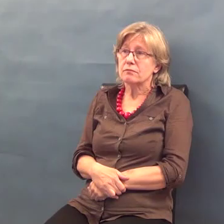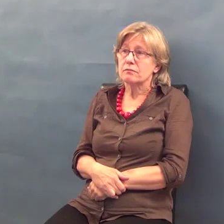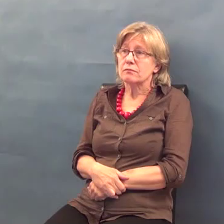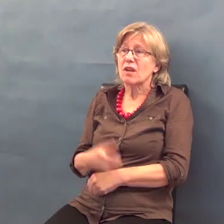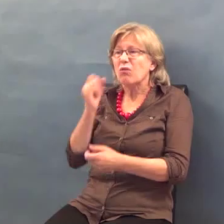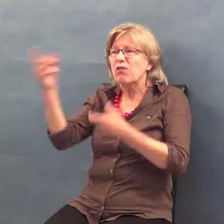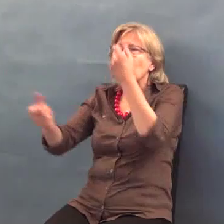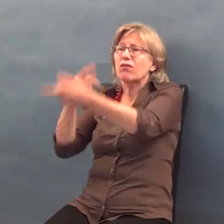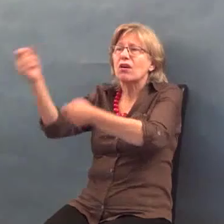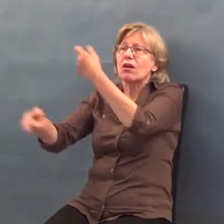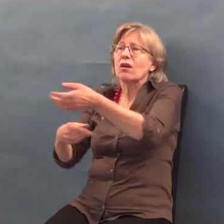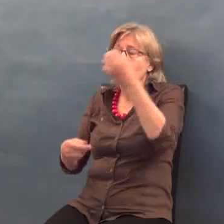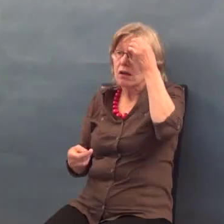Wyrzucają alkohol.